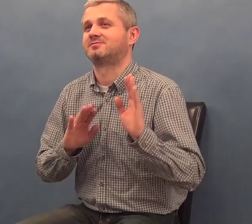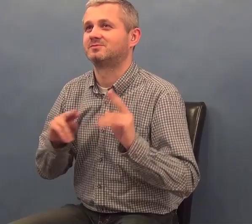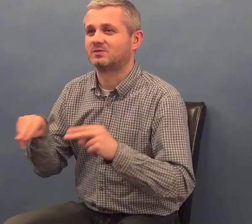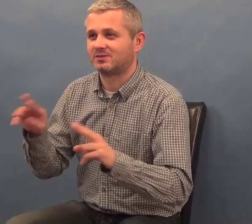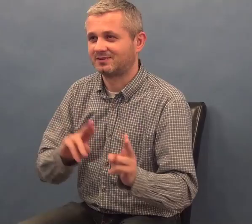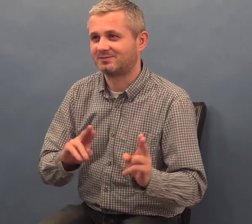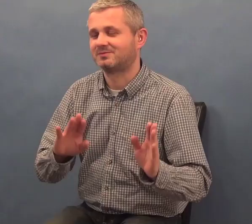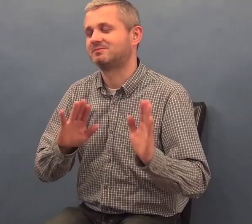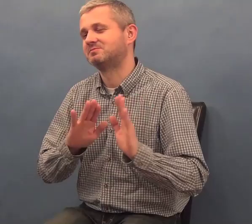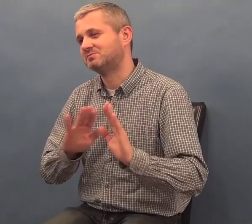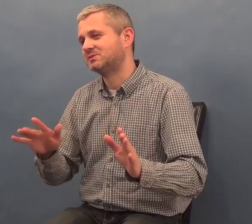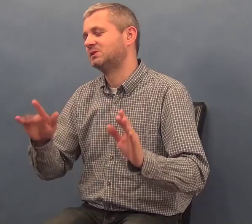Wracają, no.